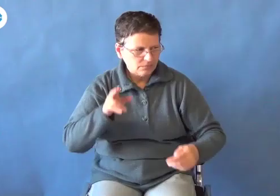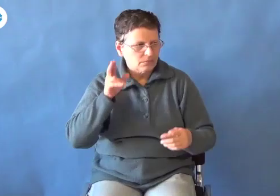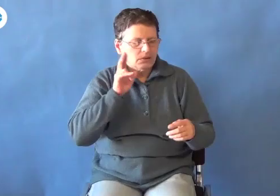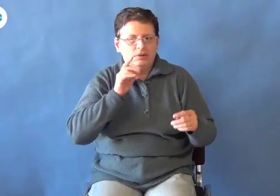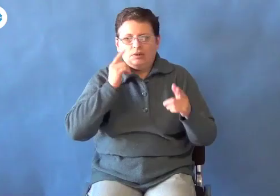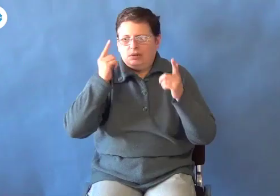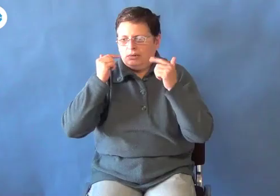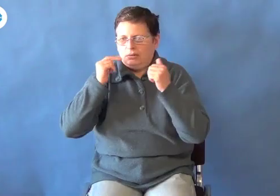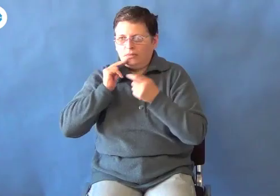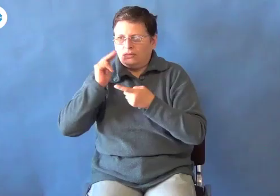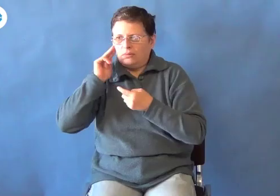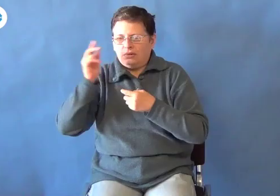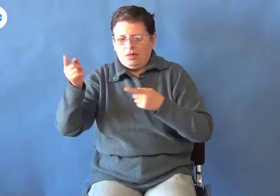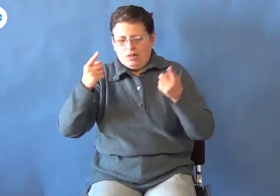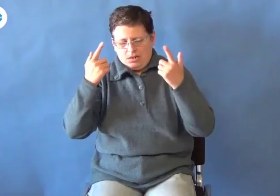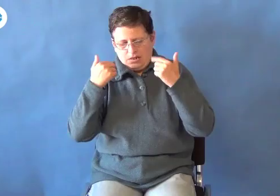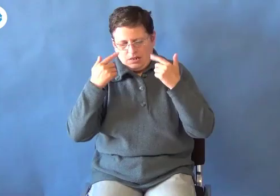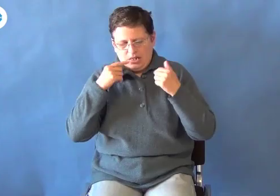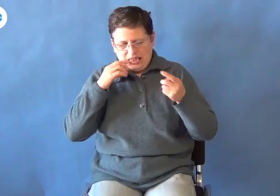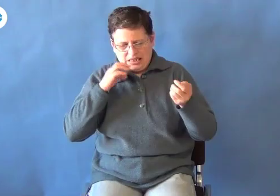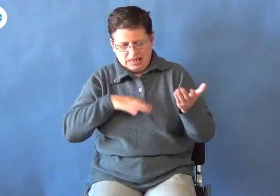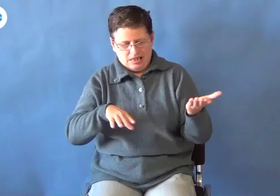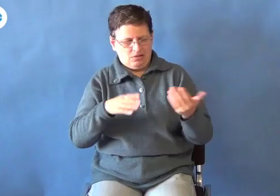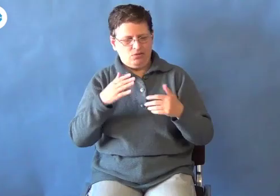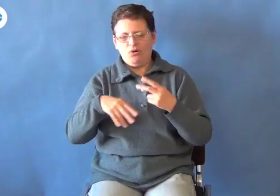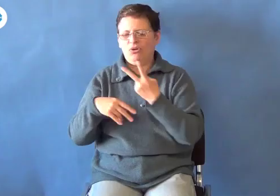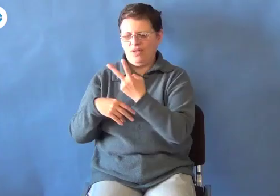Głucha mama płakała, że straciła syna.